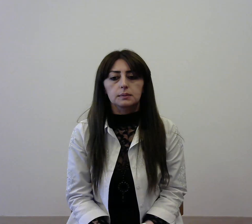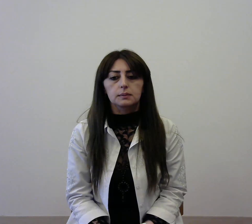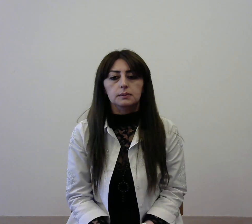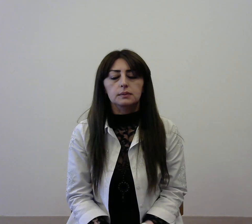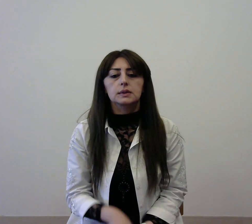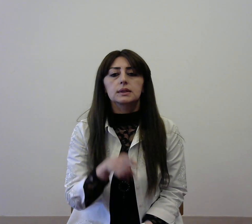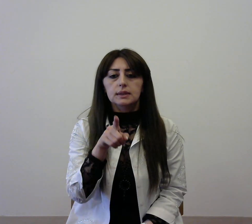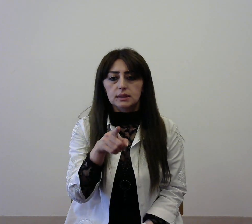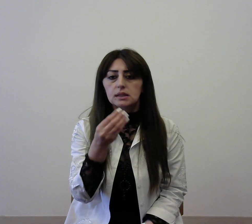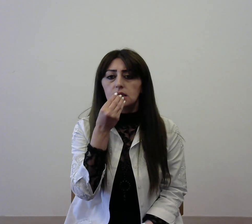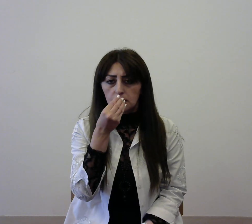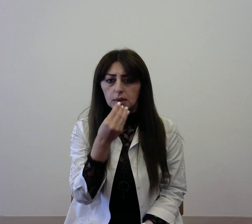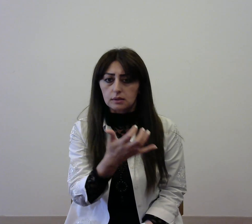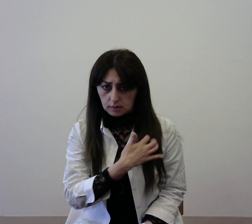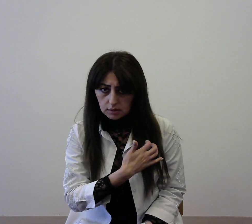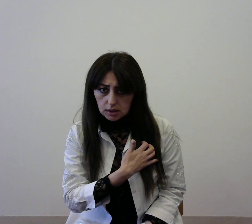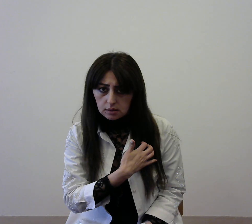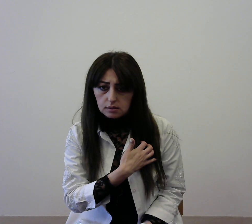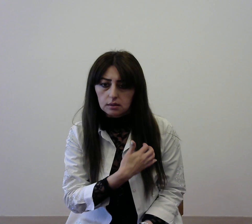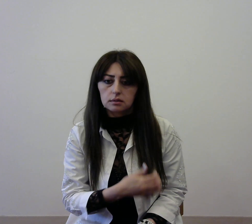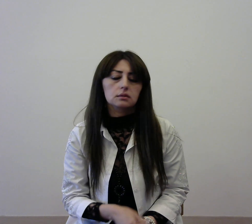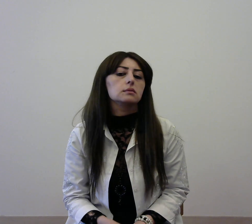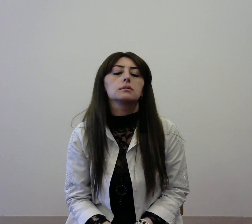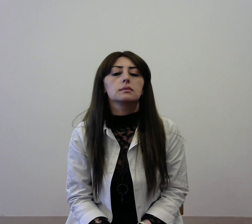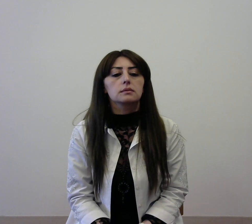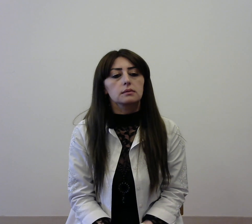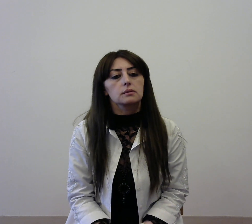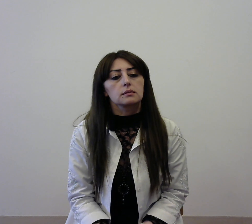Siz yemək istəyirsiniz?